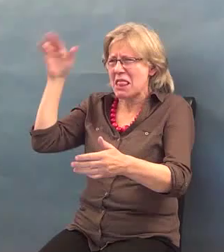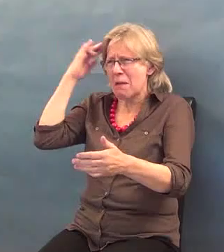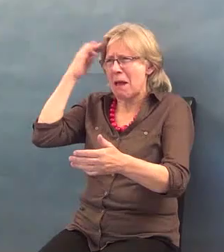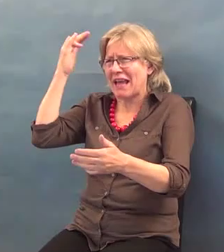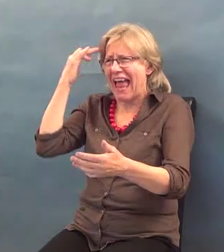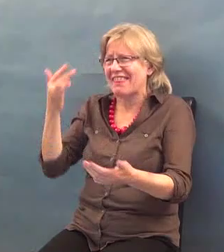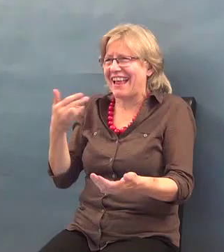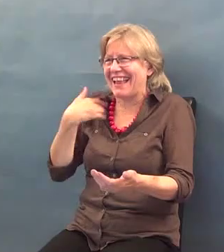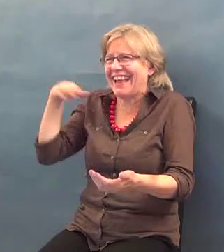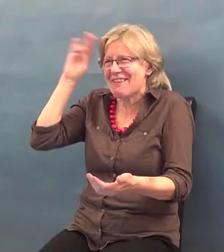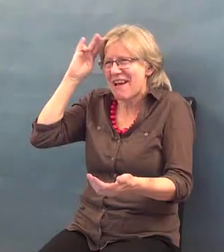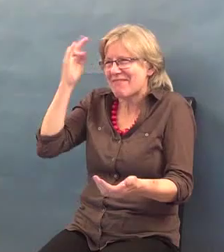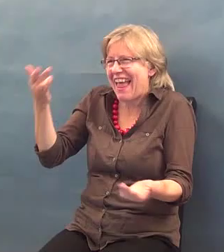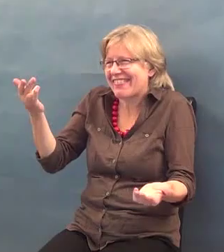Nie pamiętam.